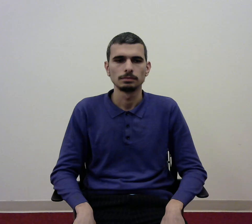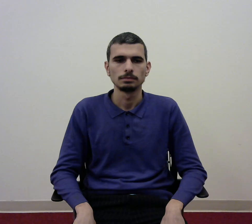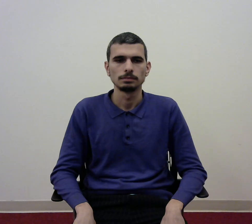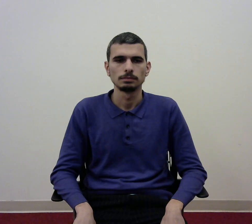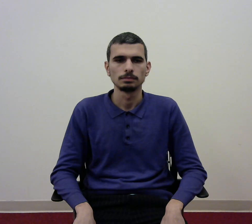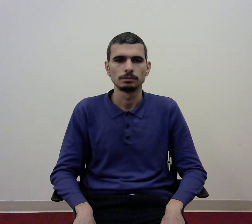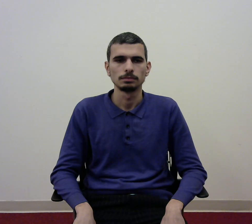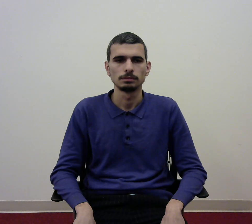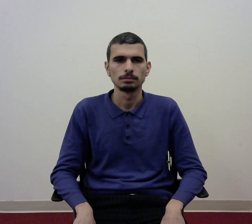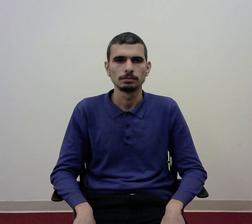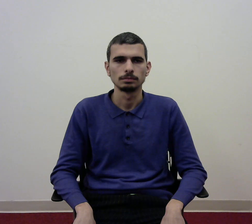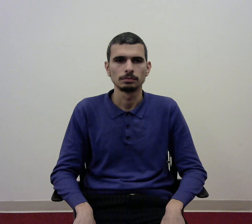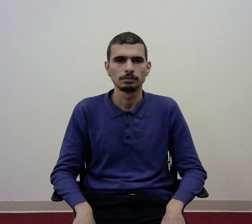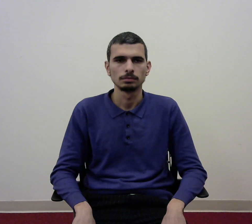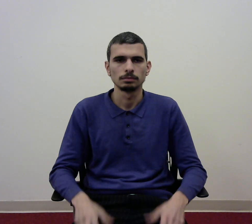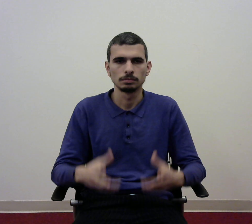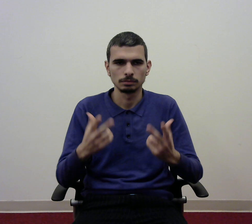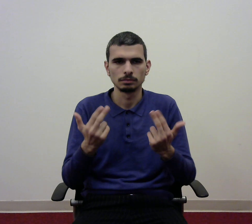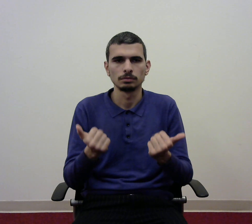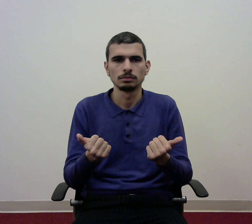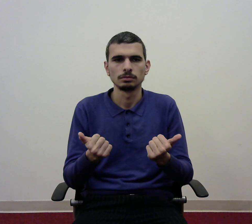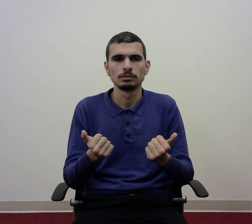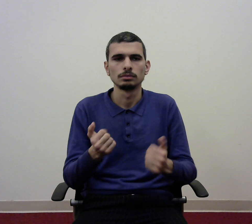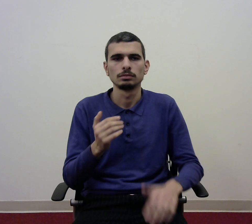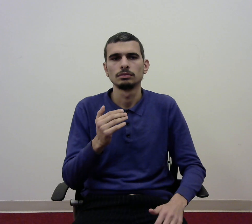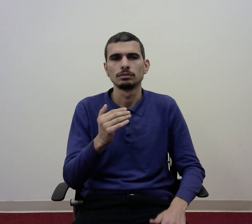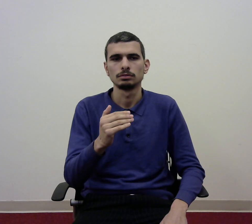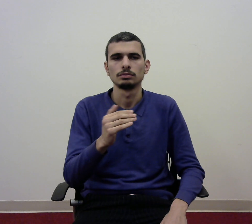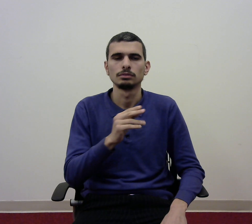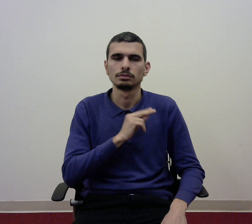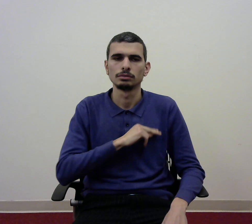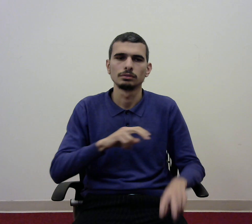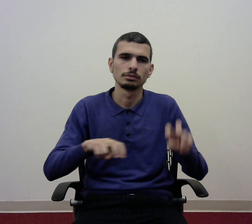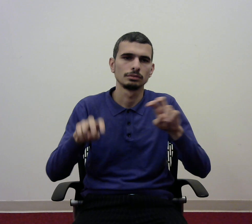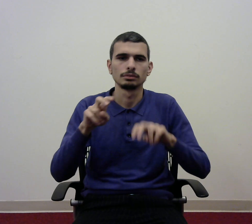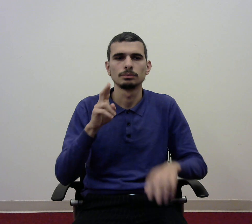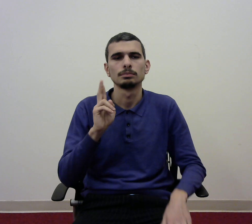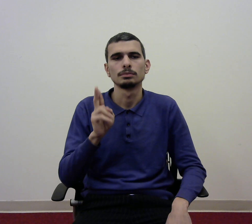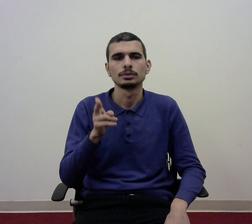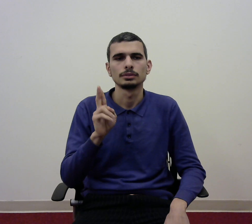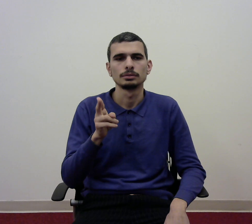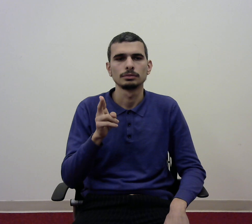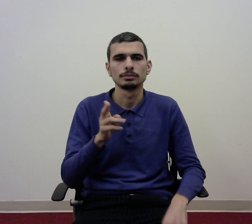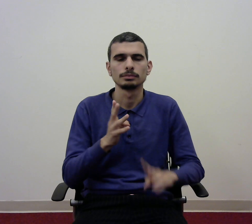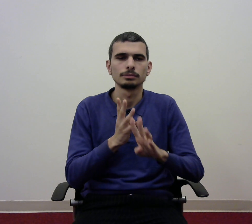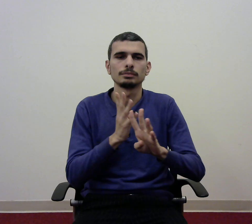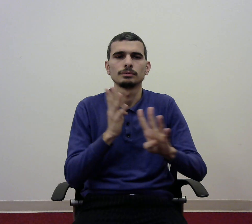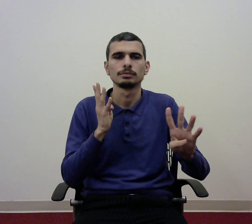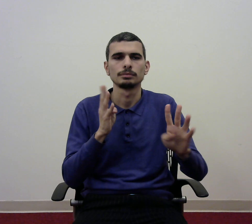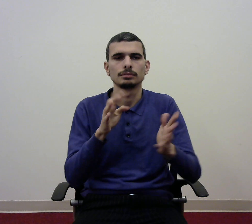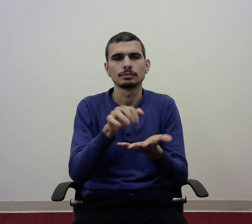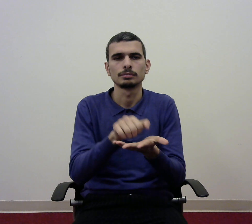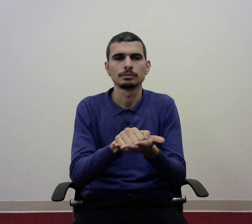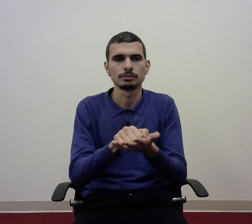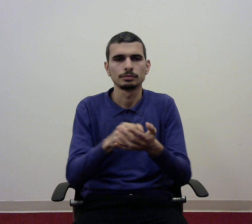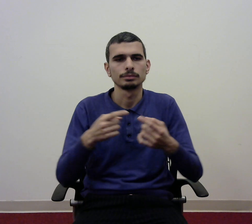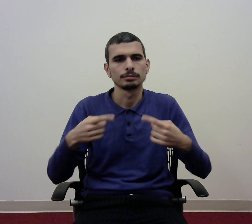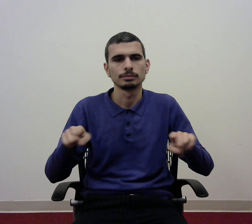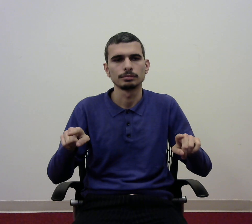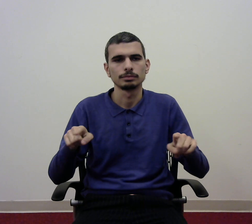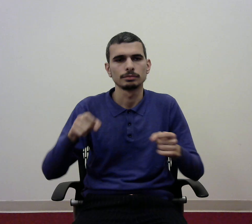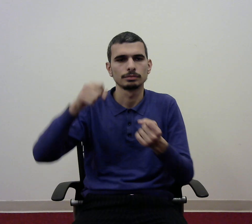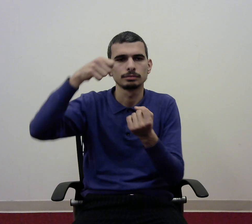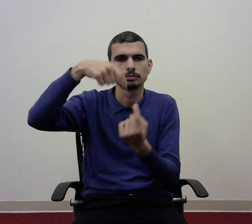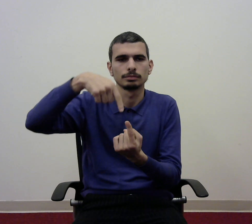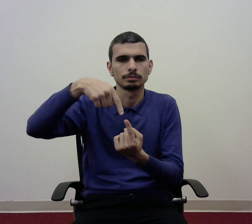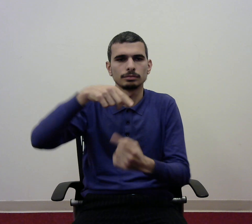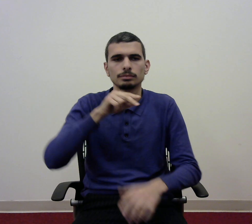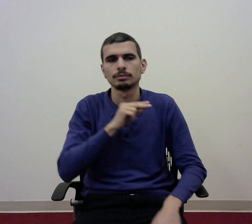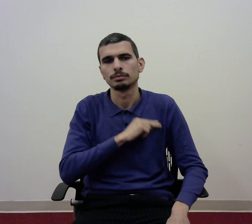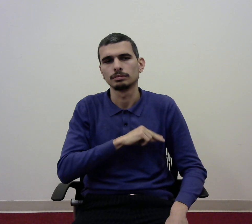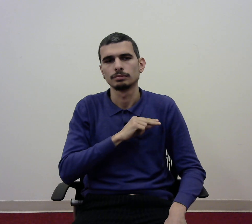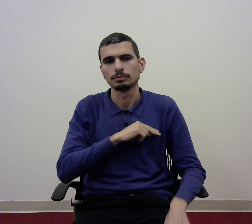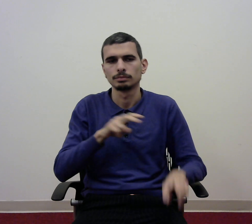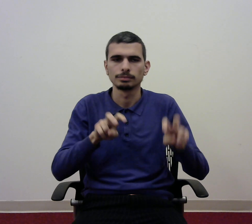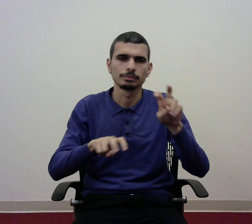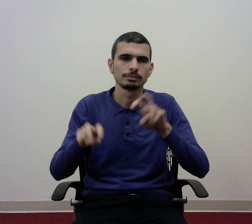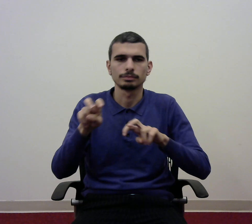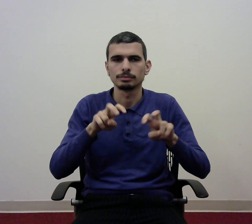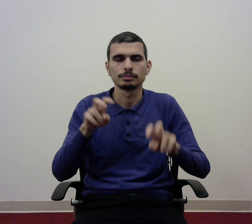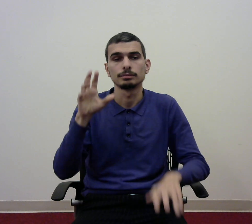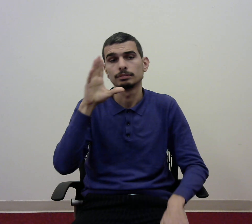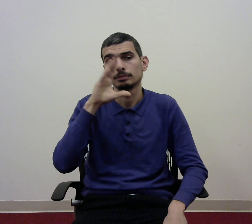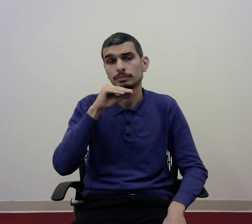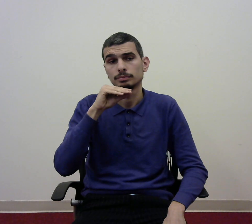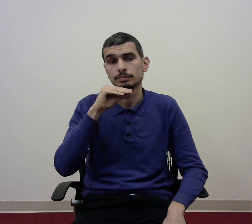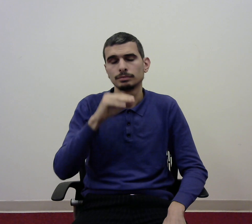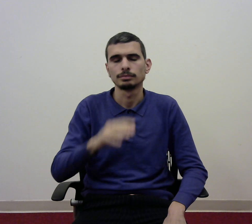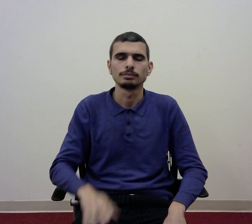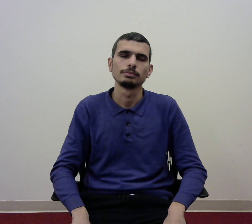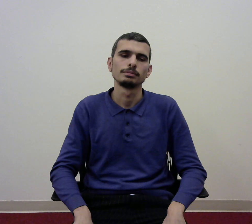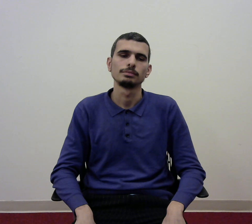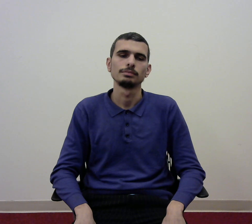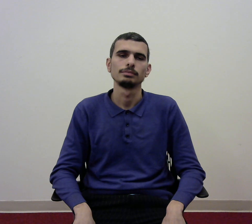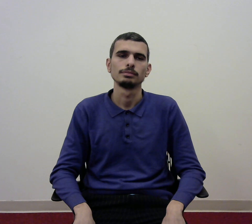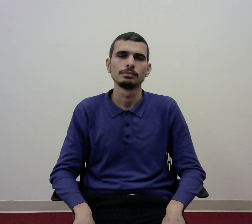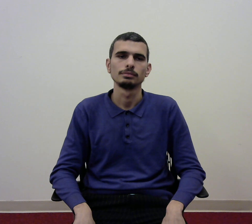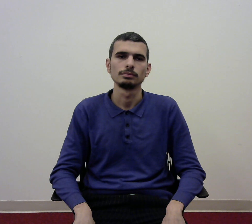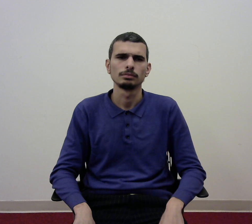Bəli, siz İş axtaran şəxs kimi növbə tutub başqa uyğun işlər axtara bilərsiniz